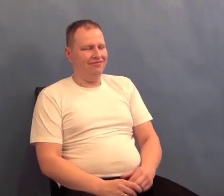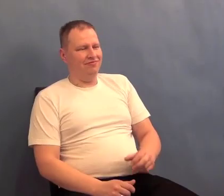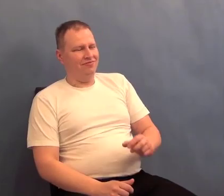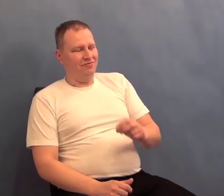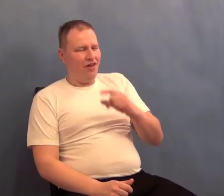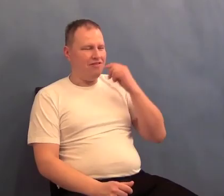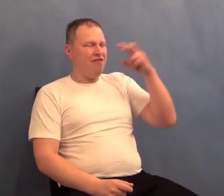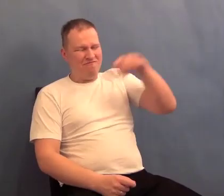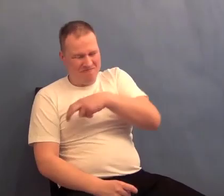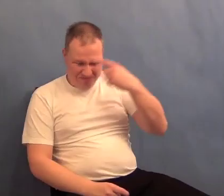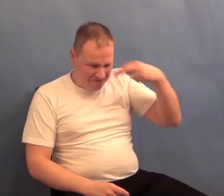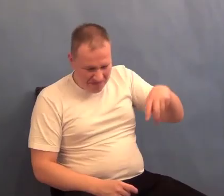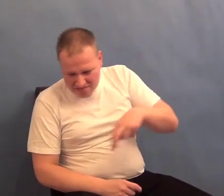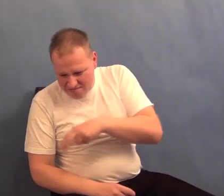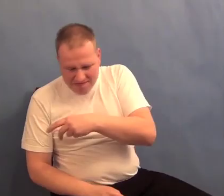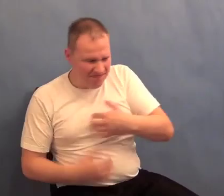Kot szedł i zaczął myśleć.